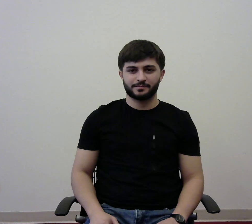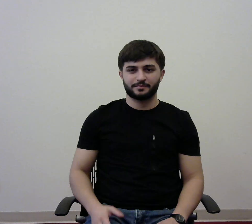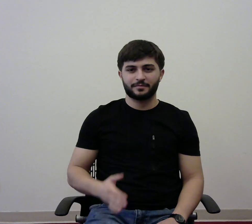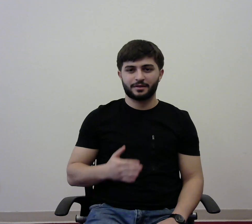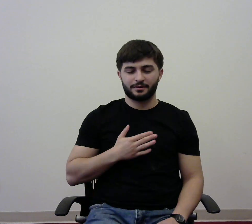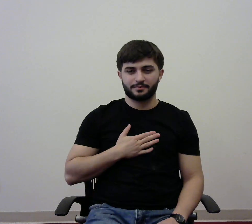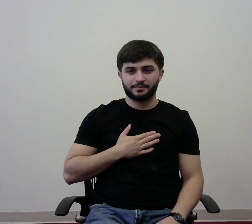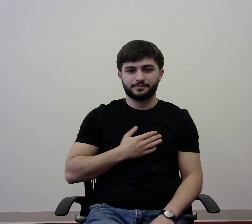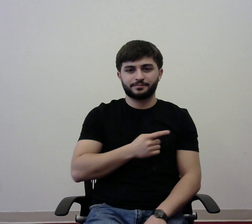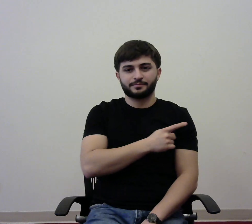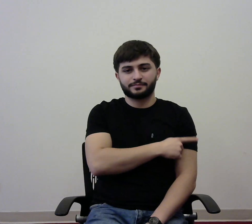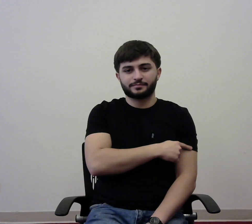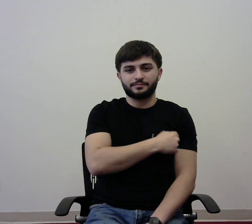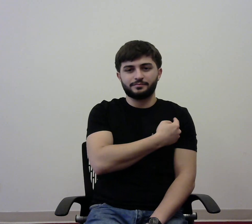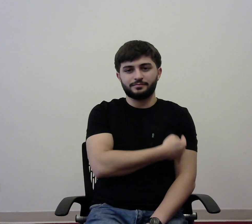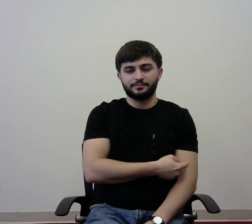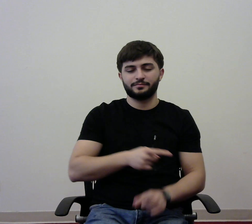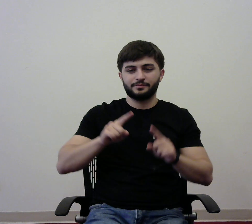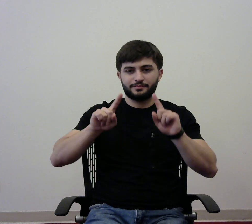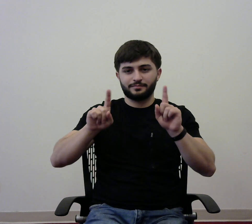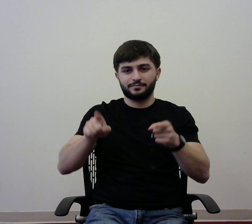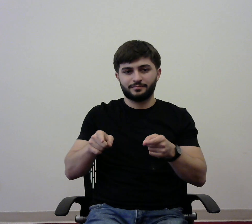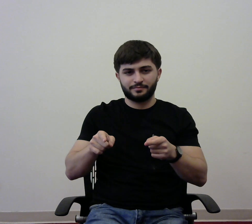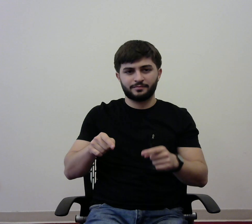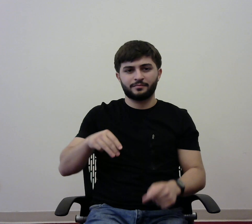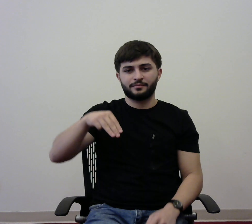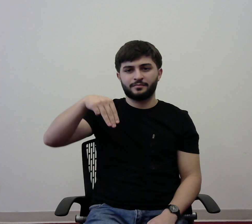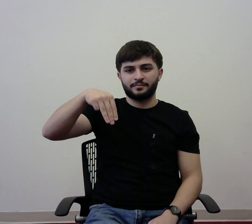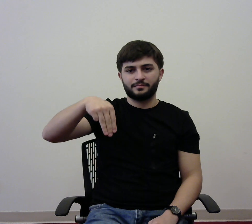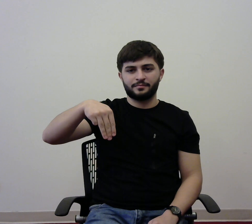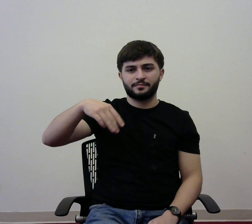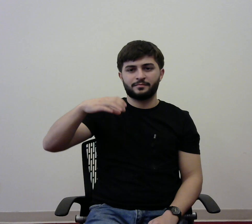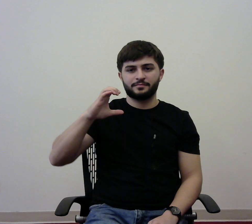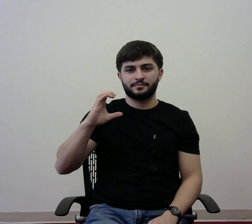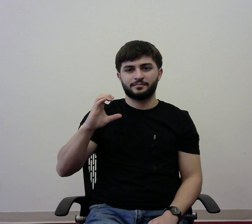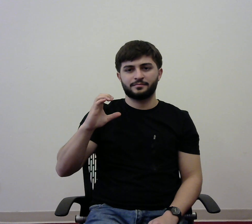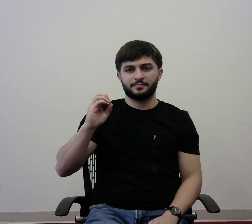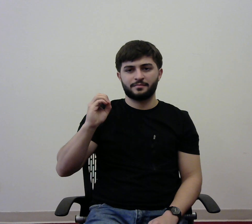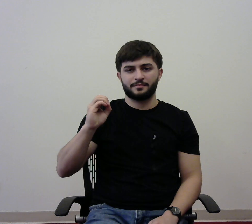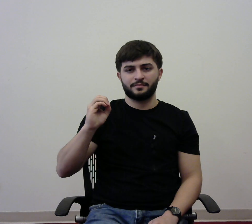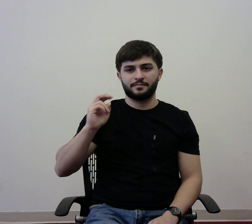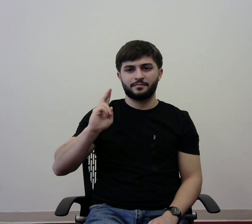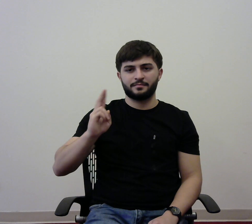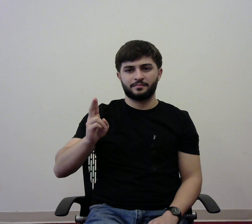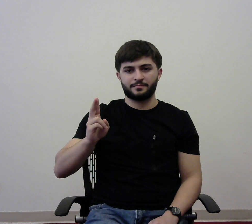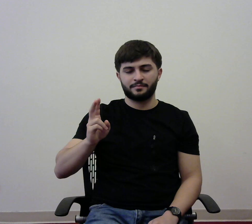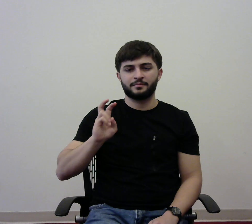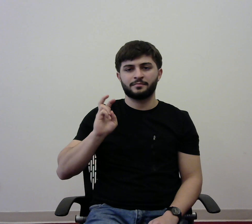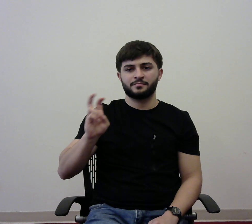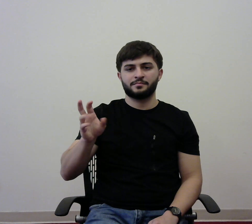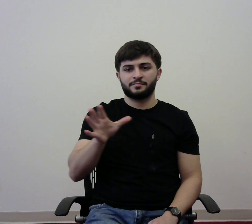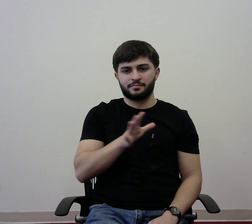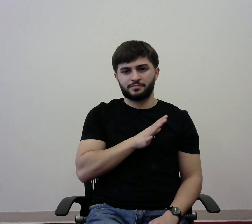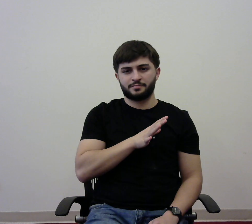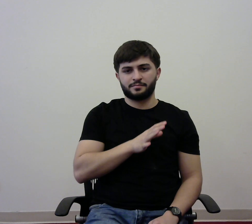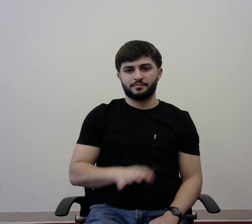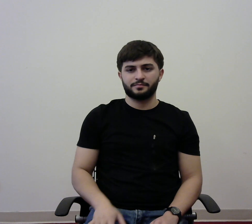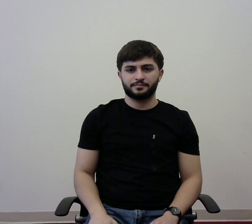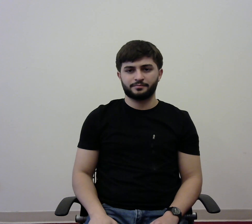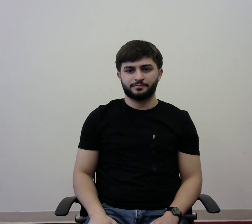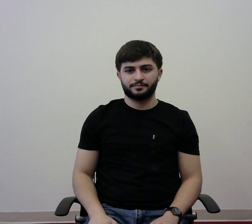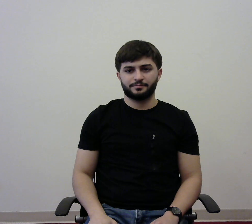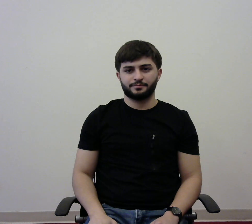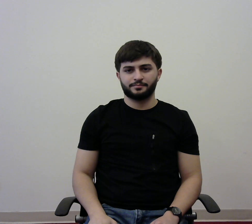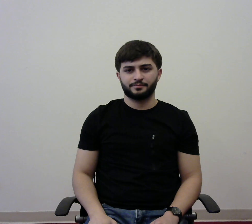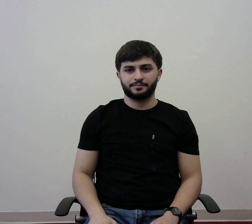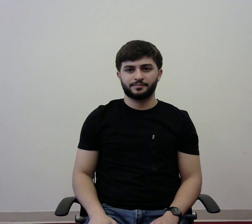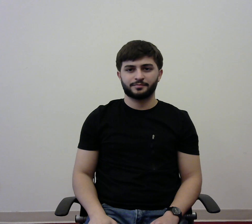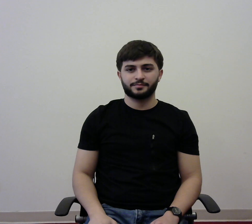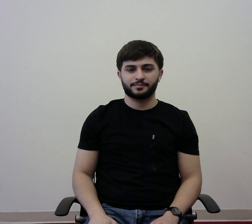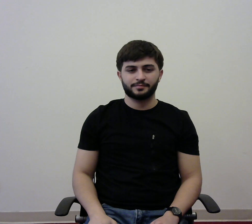Mən poliklinikaya (TSEK-ə) getmişəm